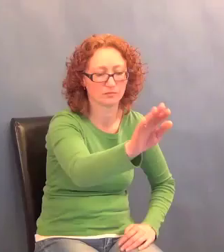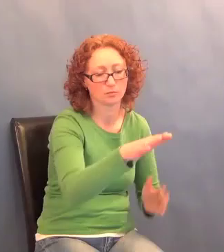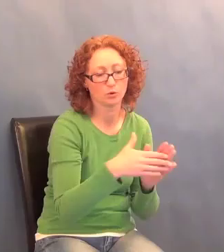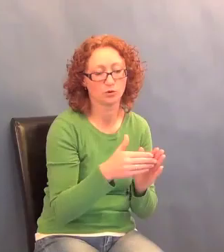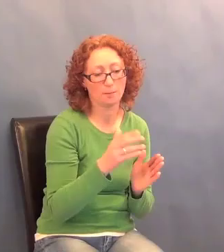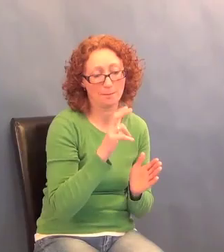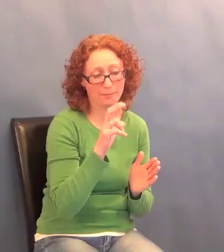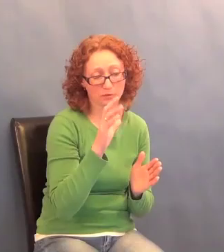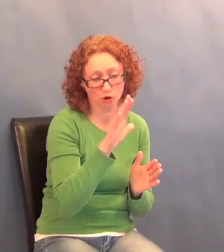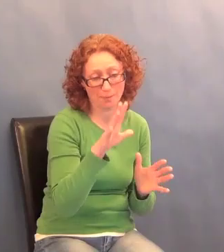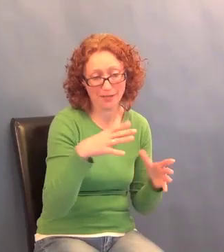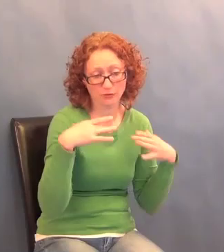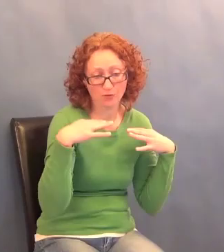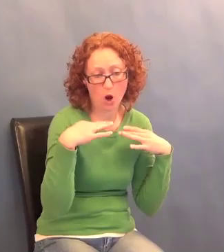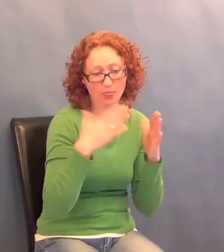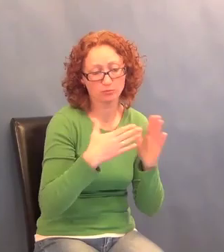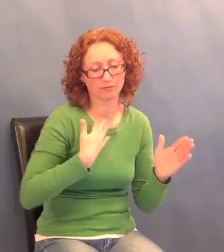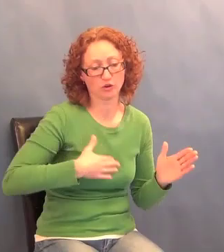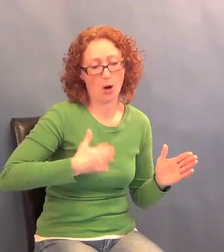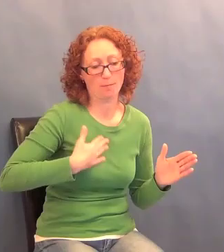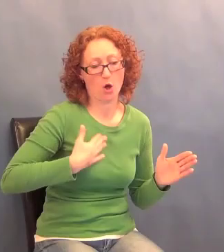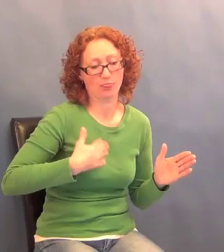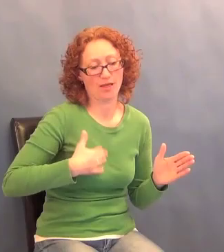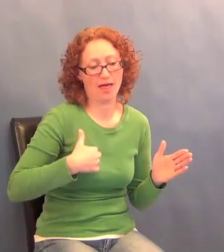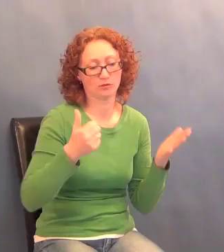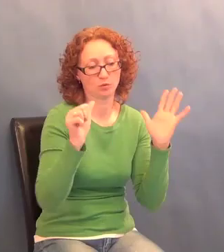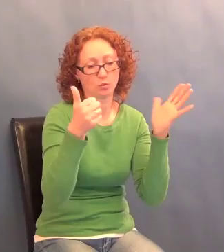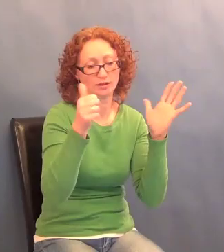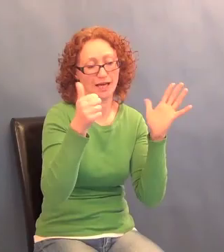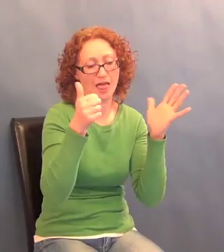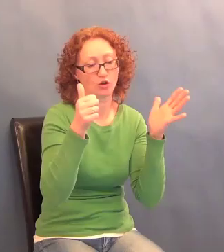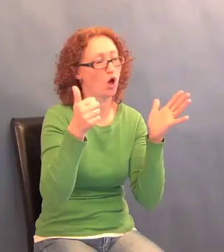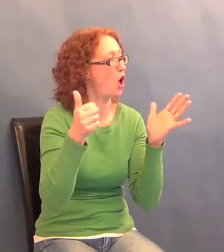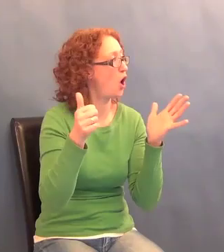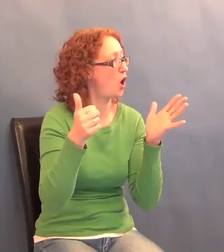Na przykład czy masz wolne w sobotę, szóstego?